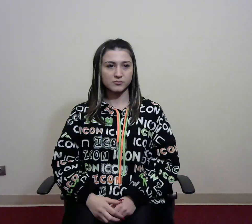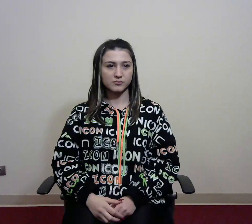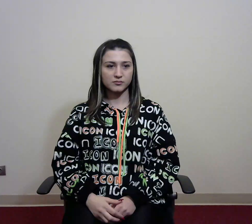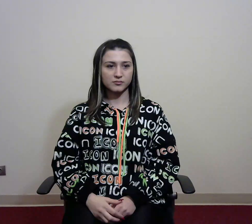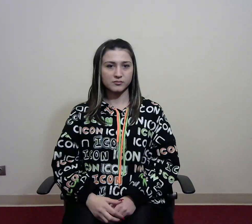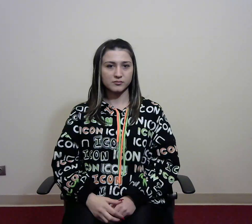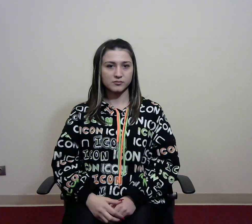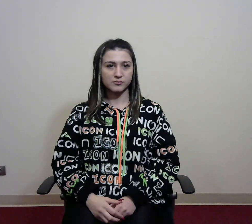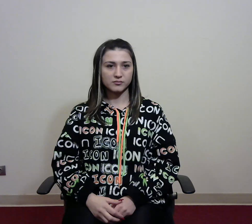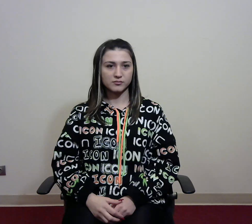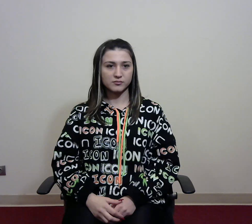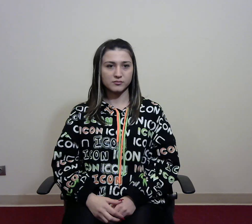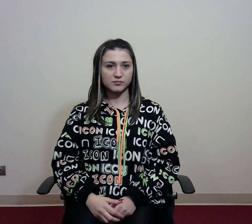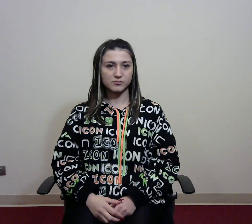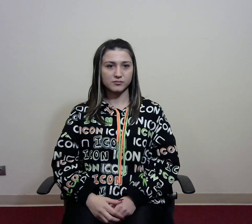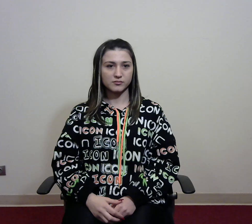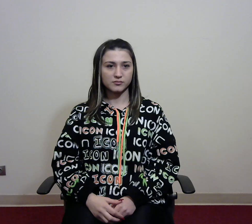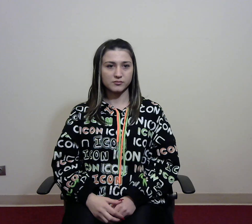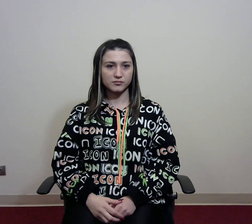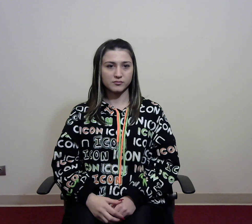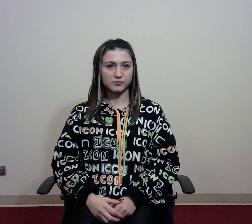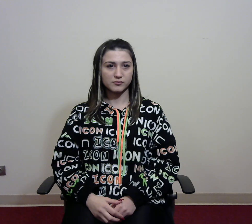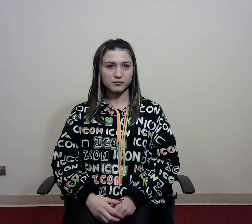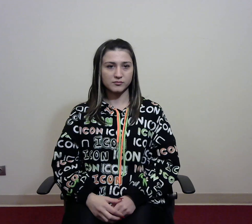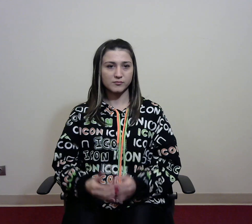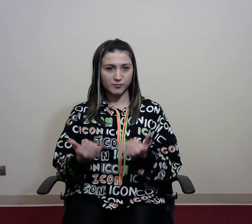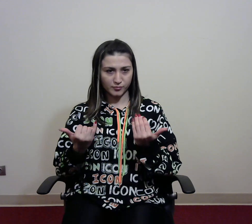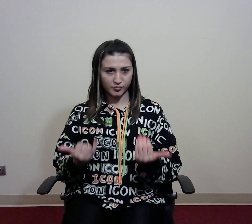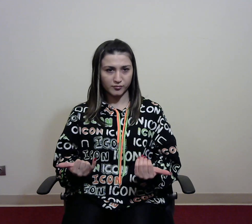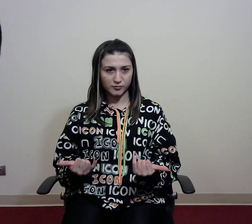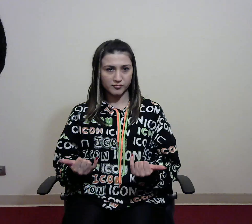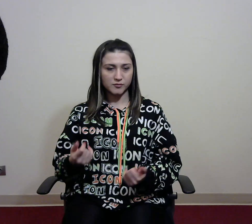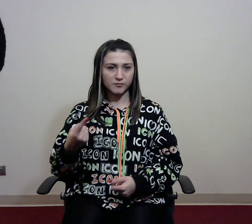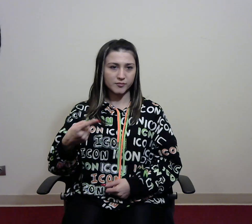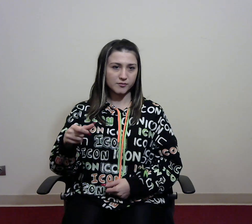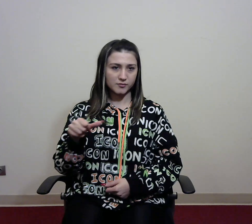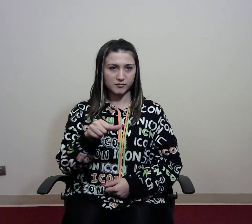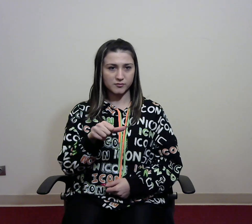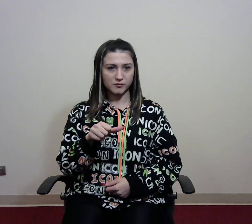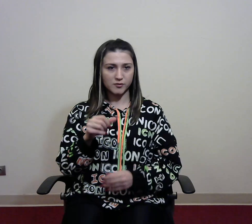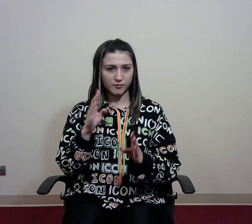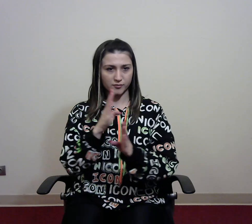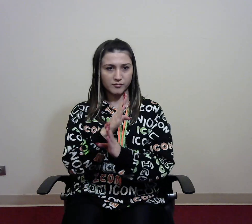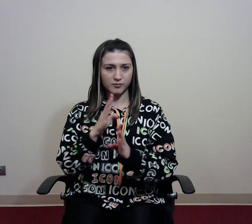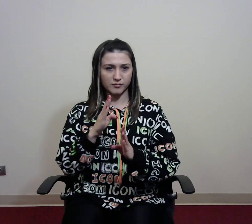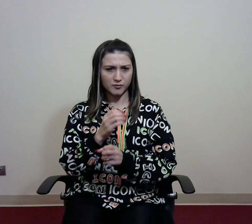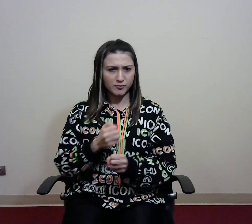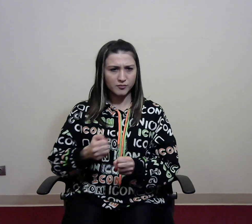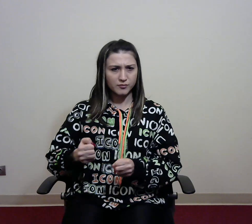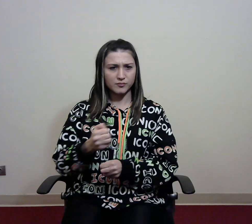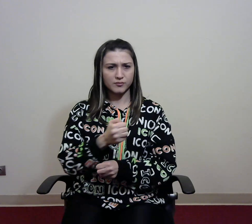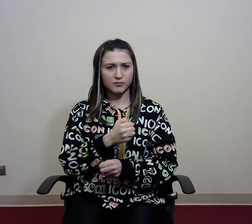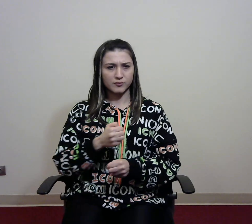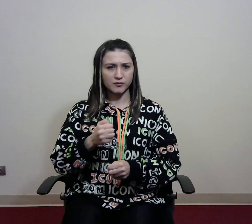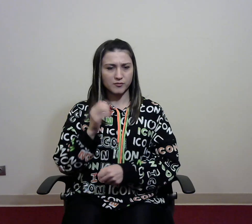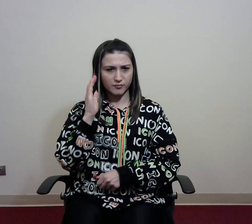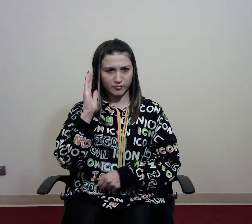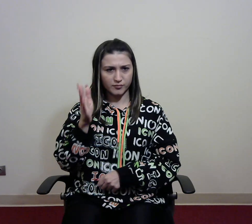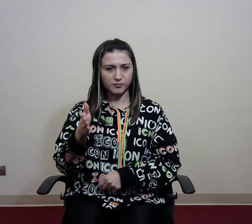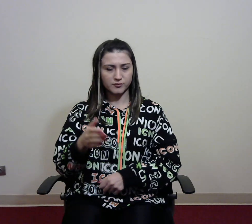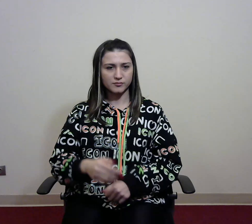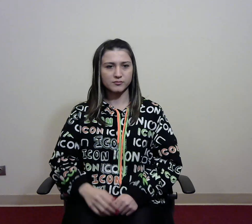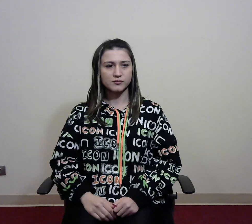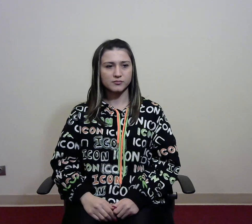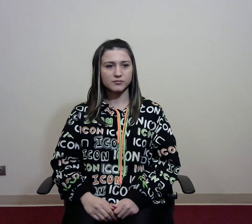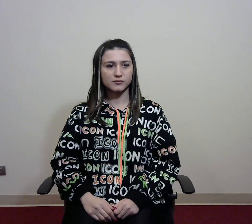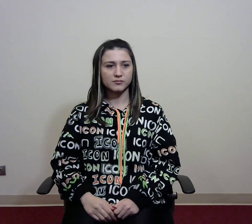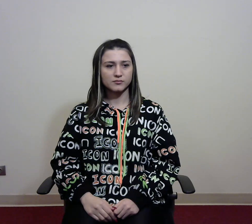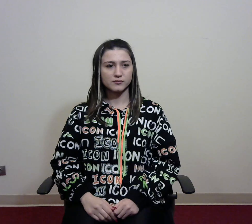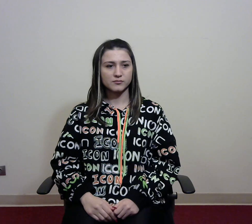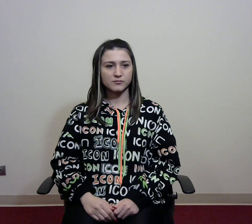Bu həftə hava küləkli olacaq